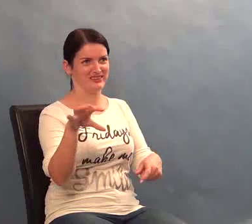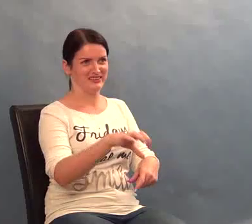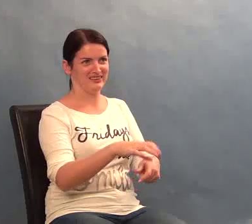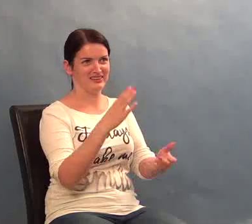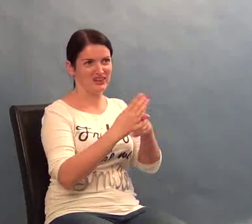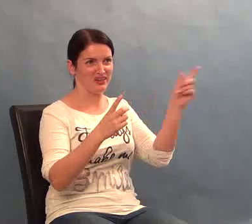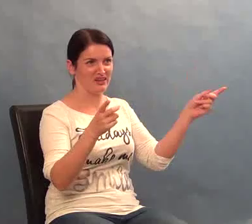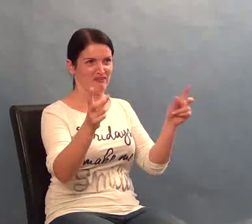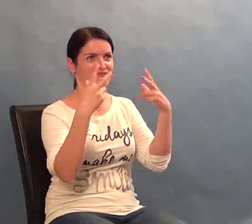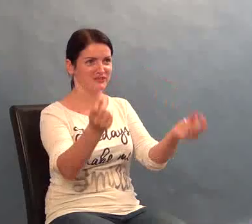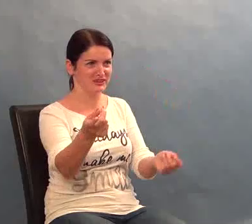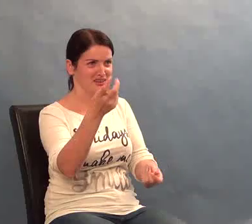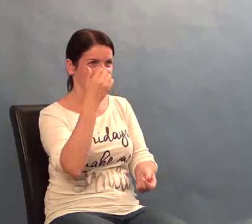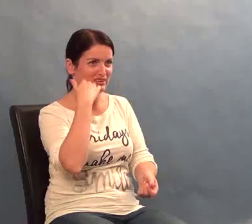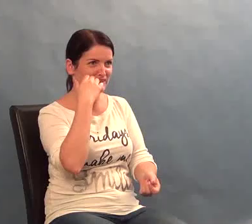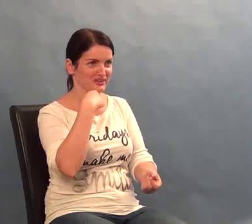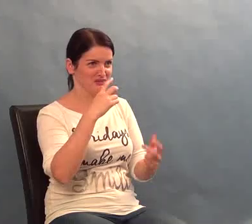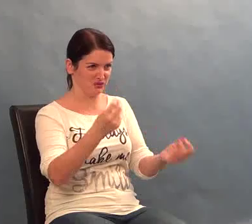Tylko skąd wzięli owoce?